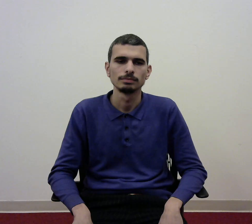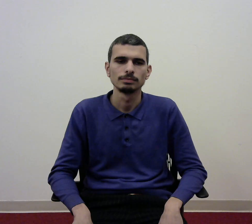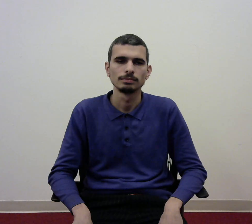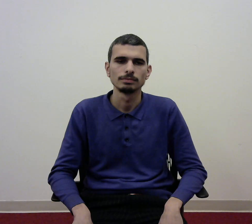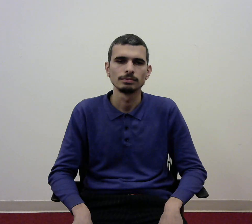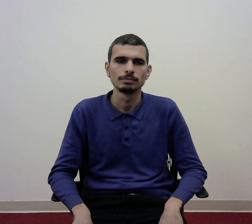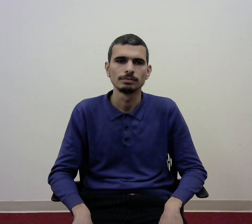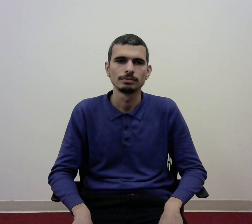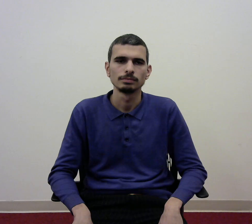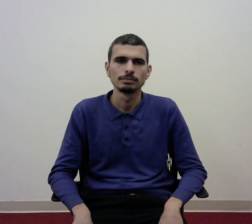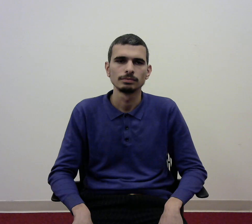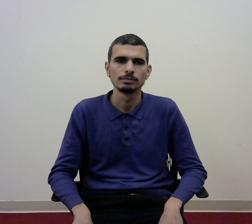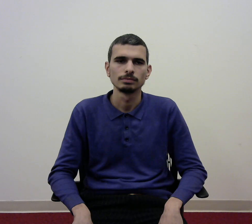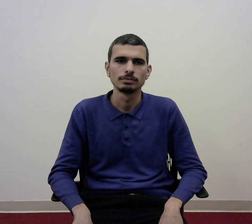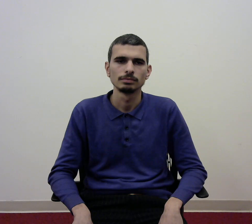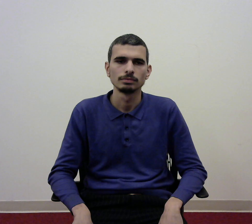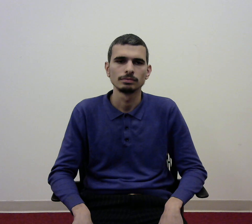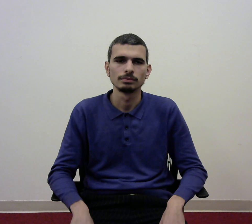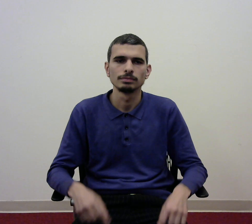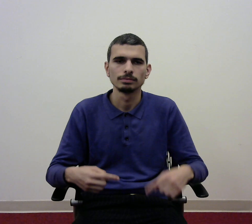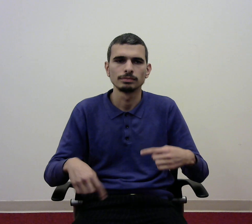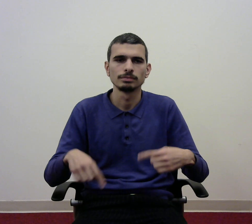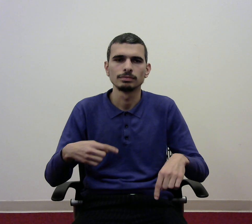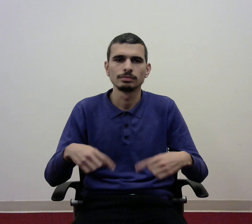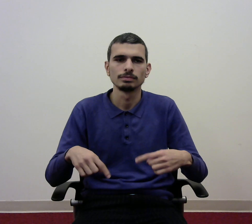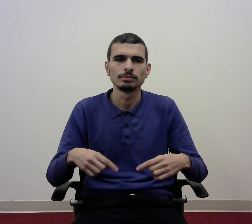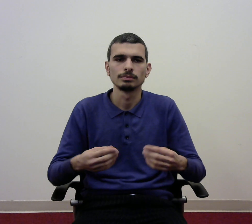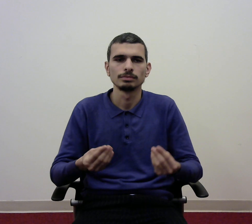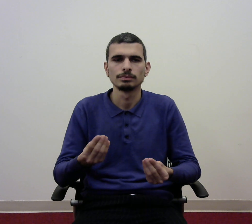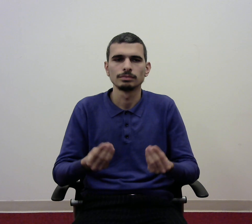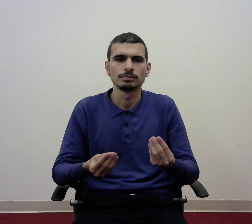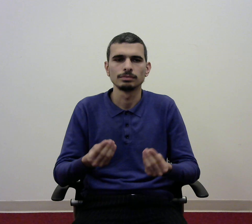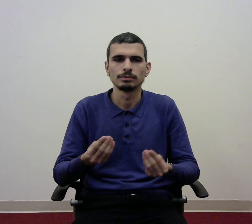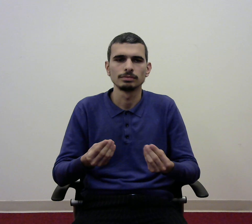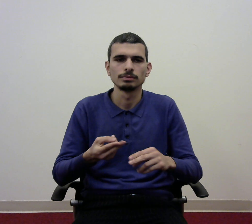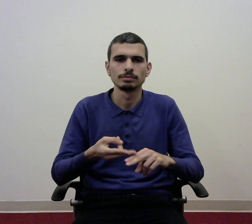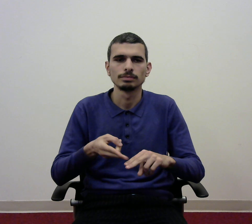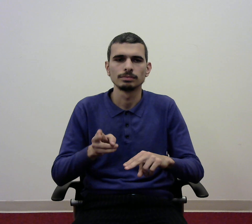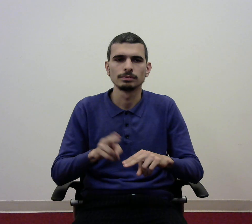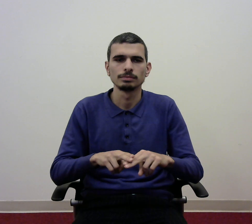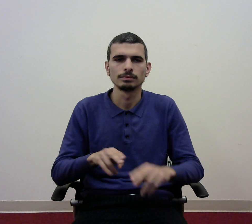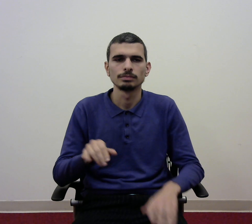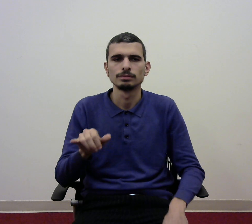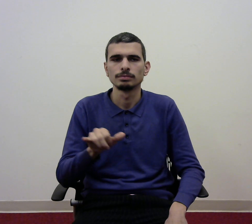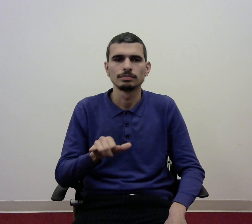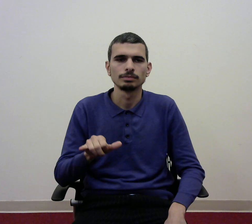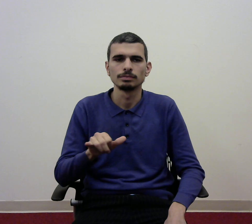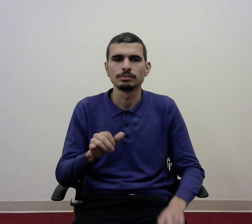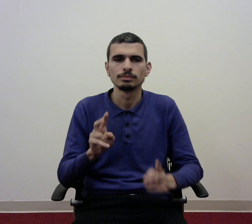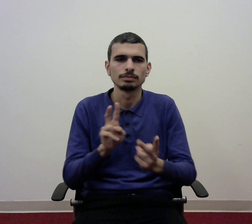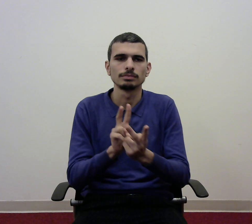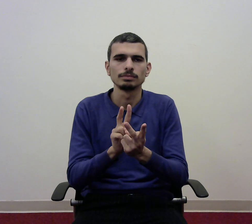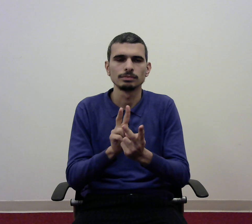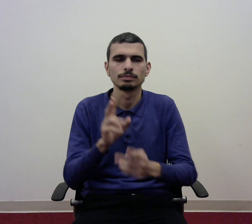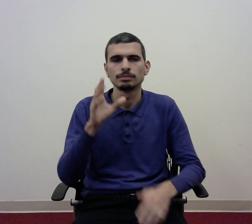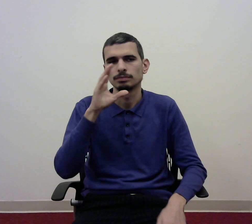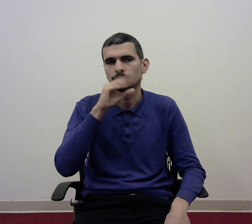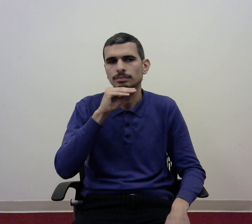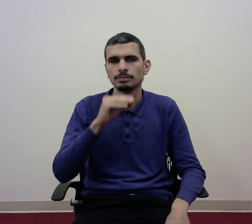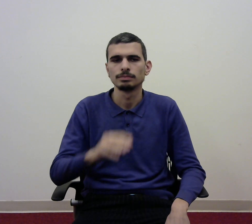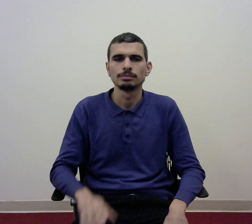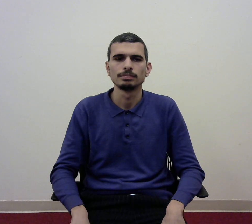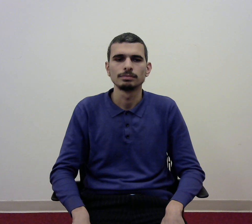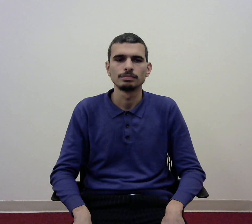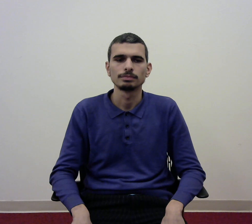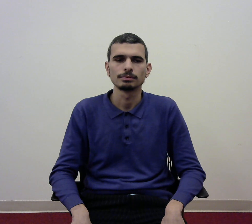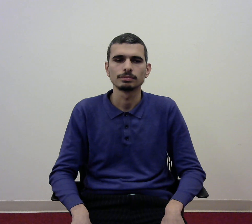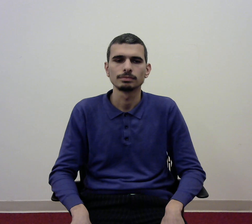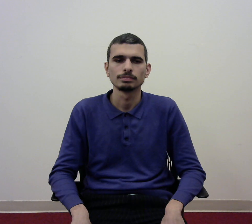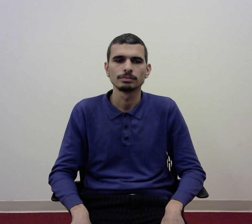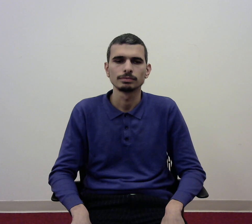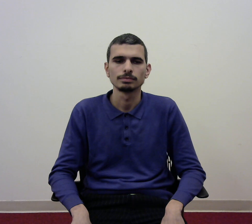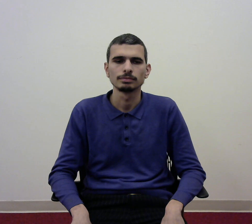Futbol oynamaq üçün harda görüşə bilərik?